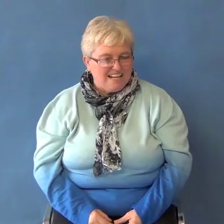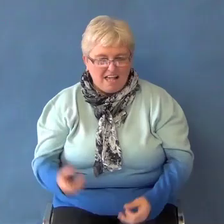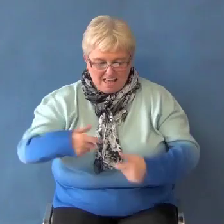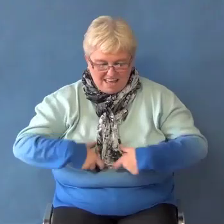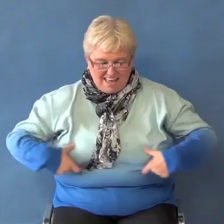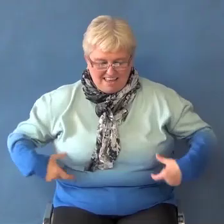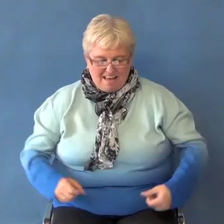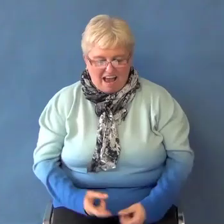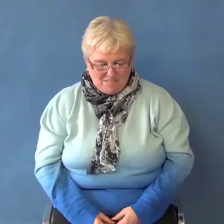Biustonosz.